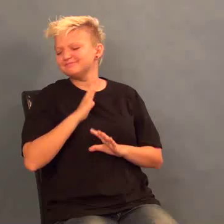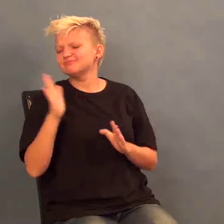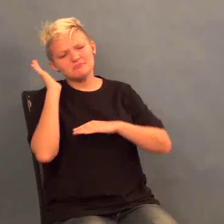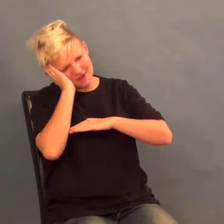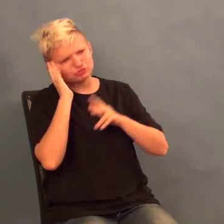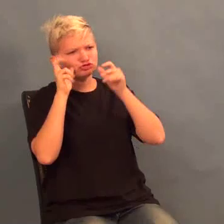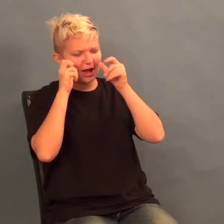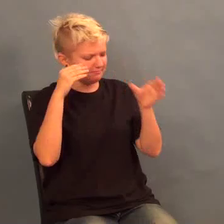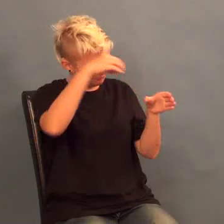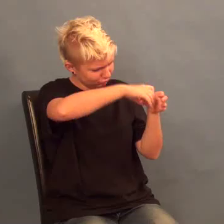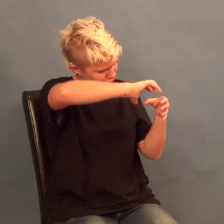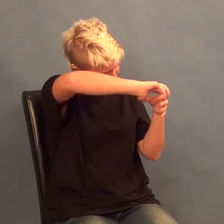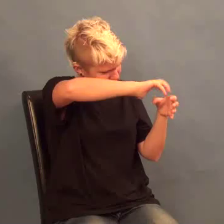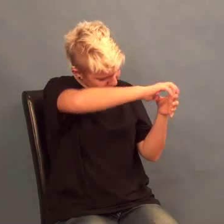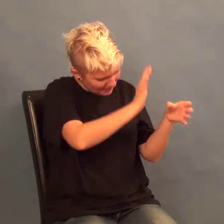Chłopiec włożył żabę do słoika i się z nią pożegnał.